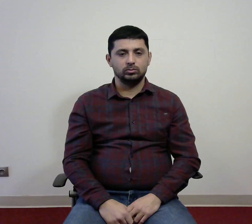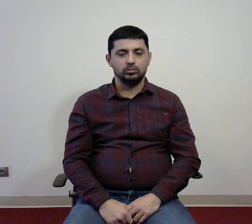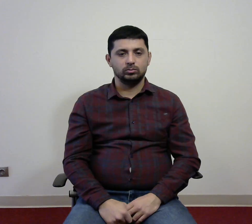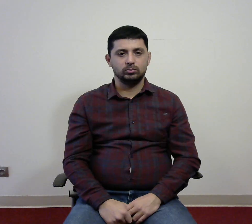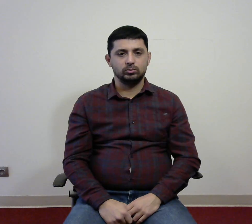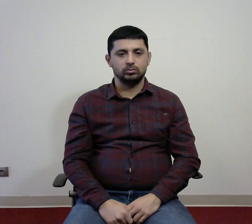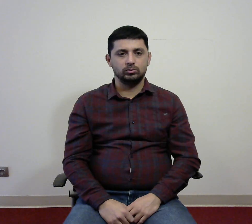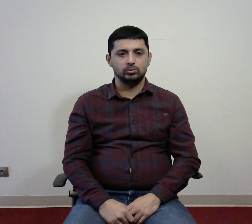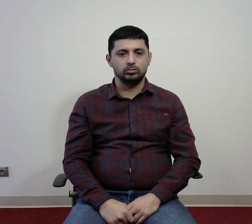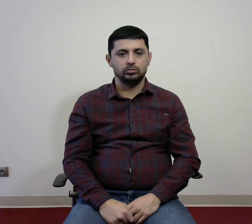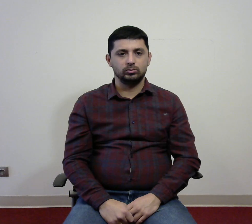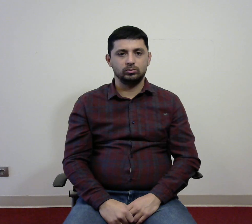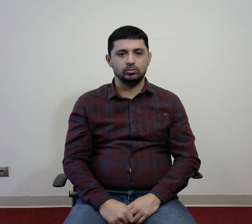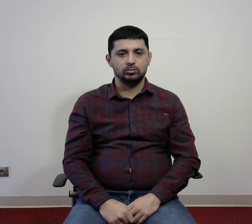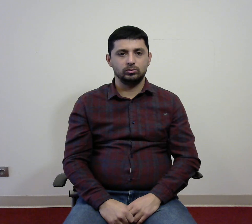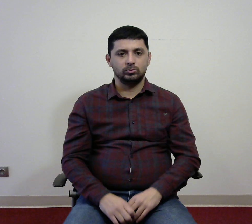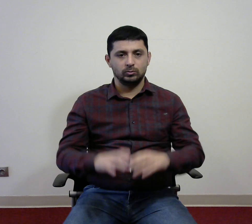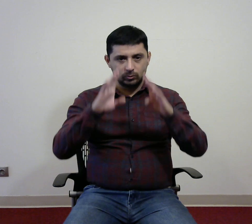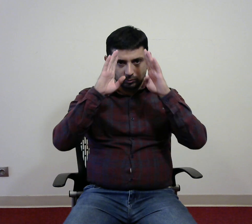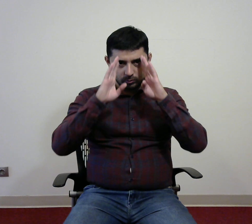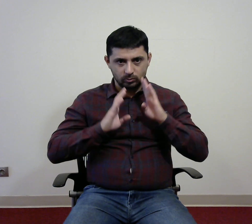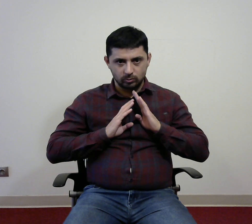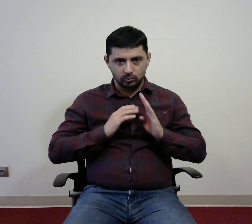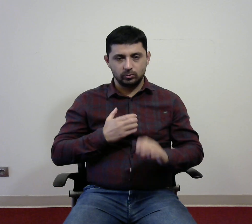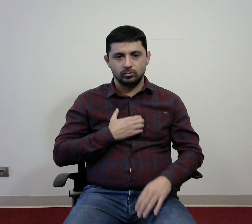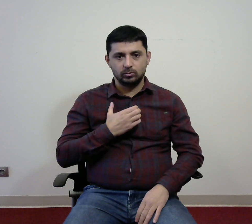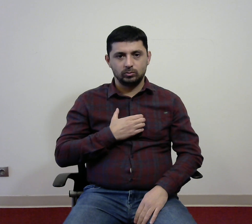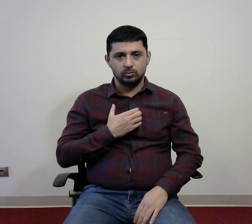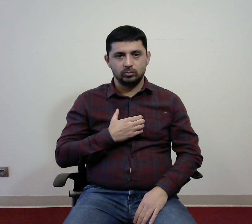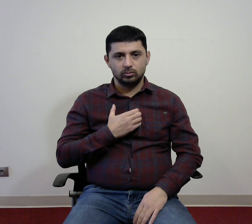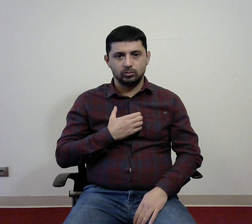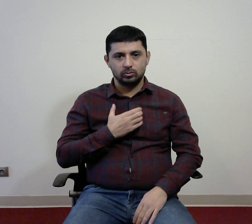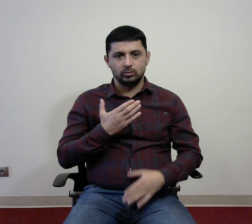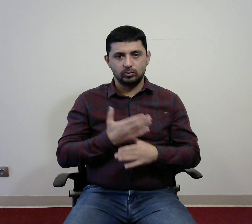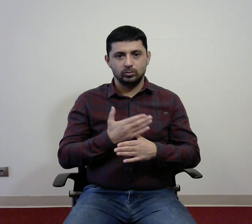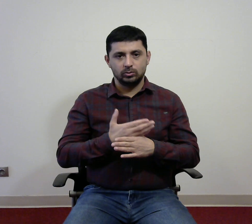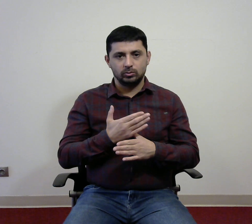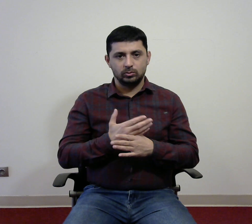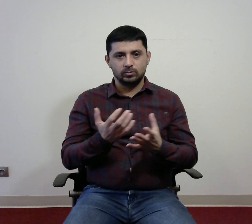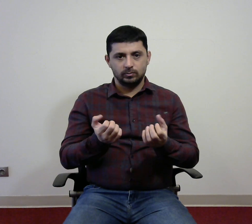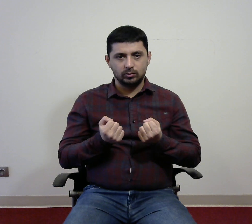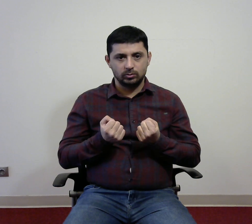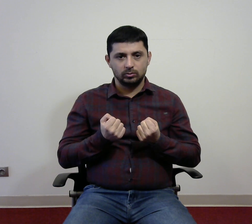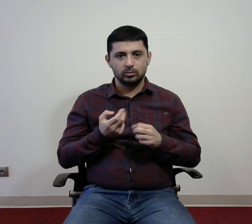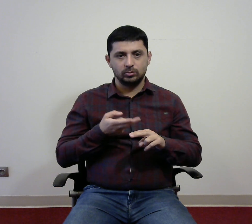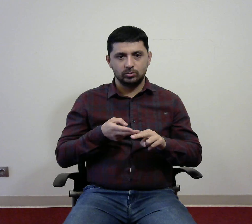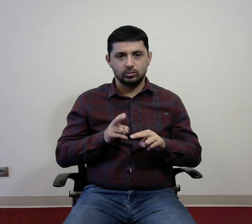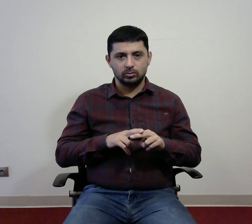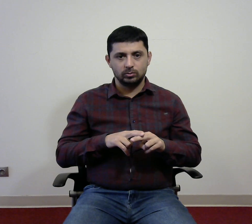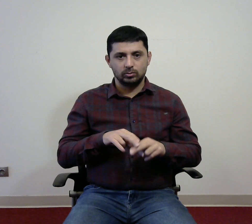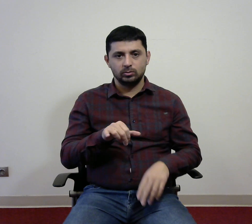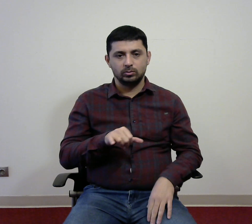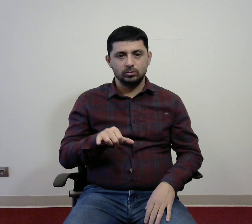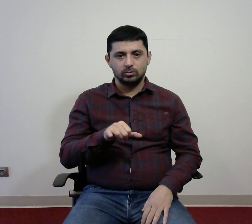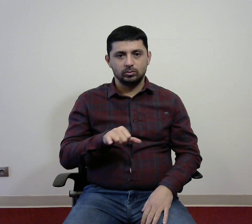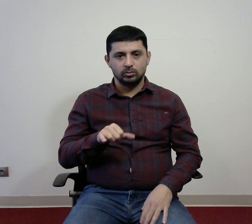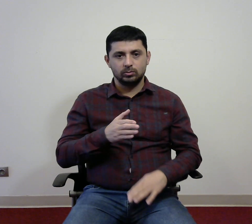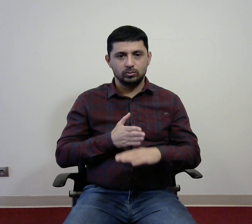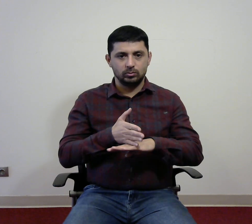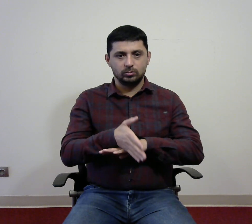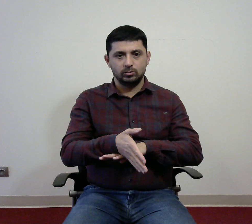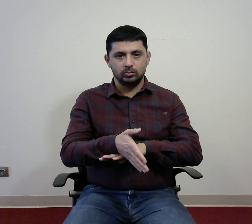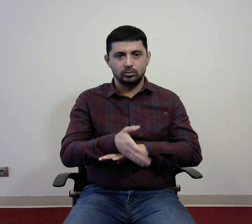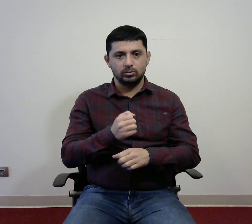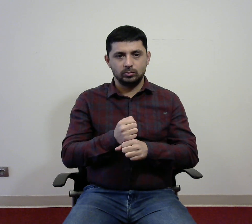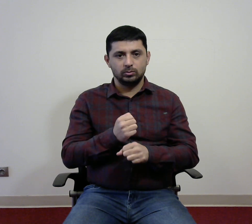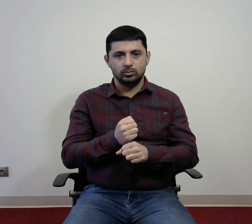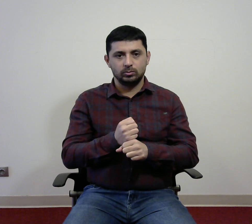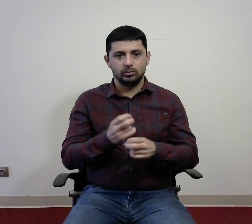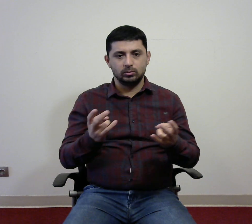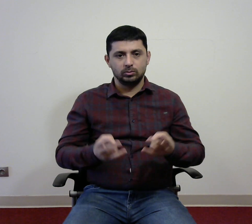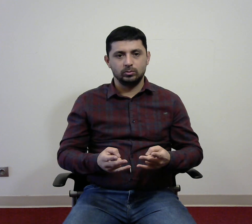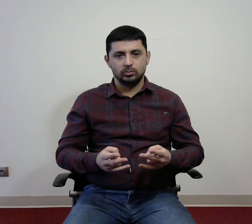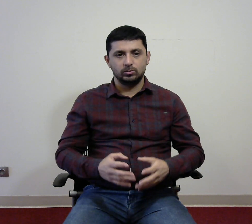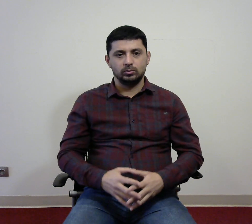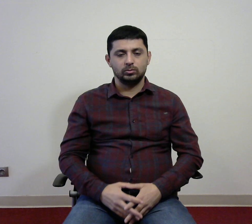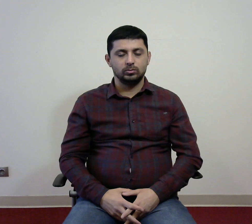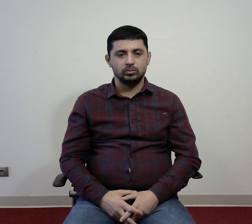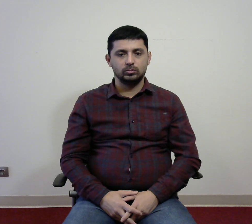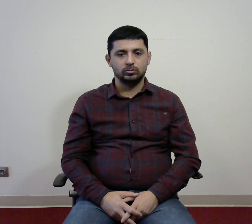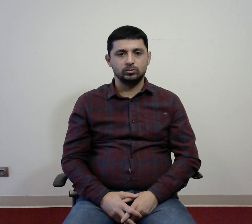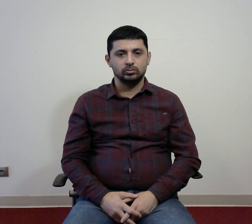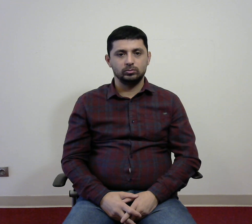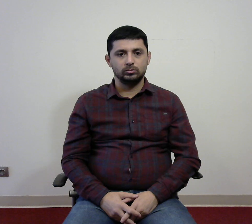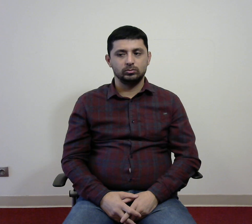Ünvanlı sosial yardım almaq üçün hara müraciət etmək lazımdır